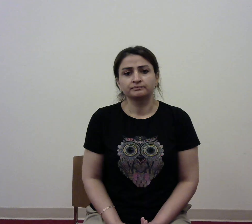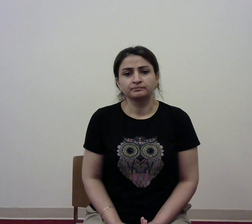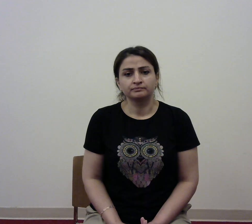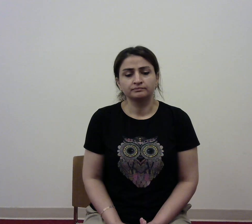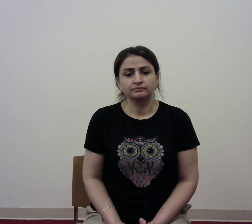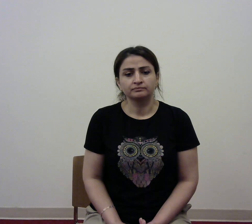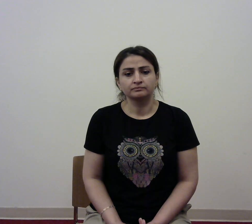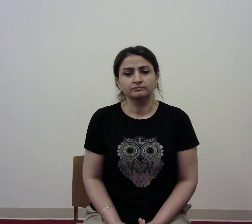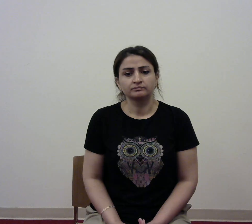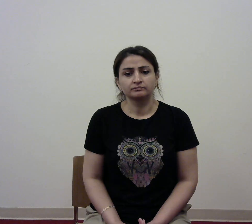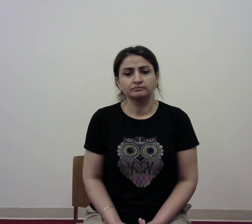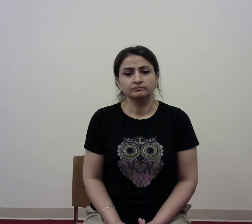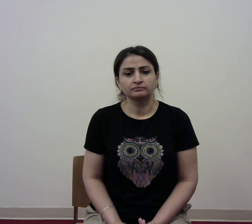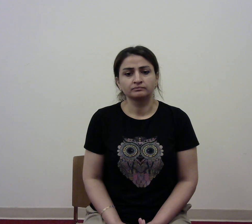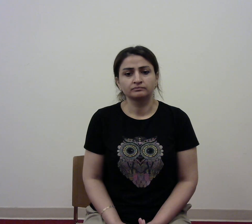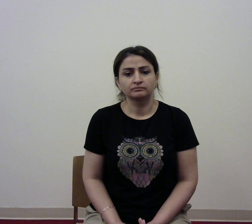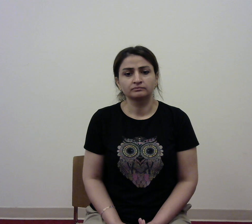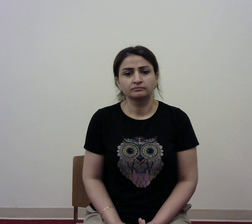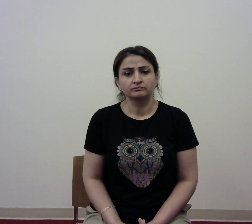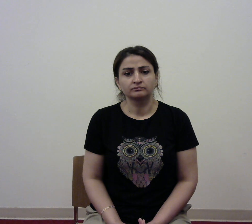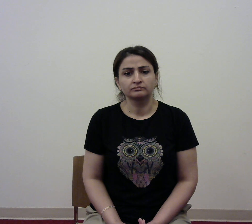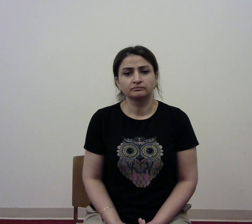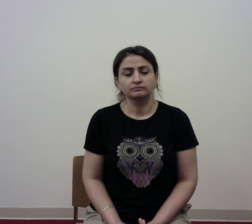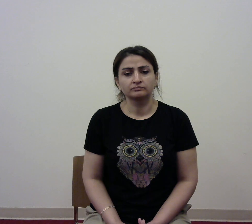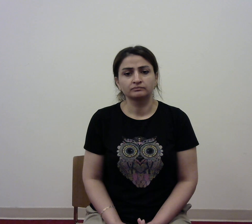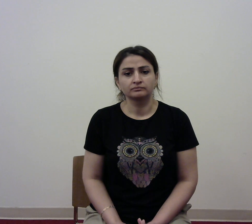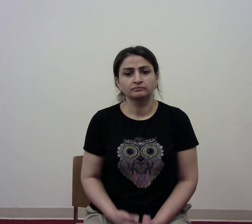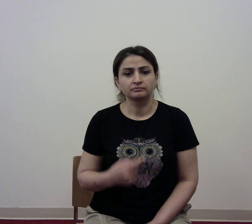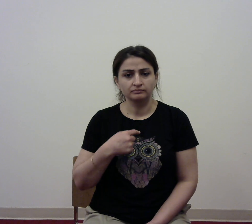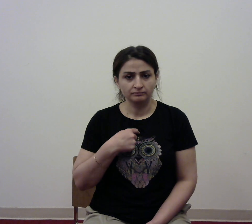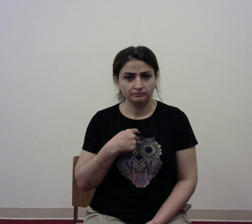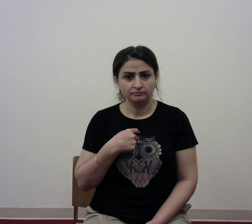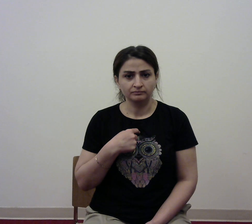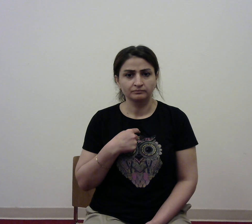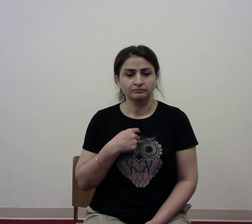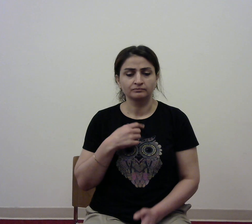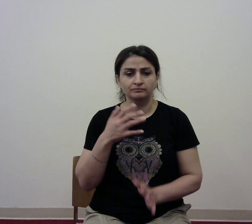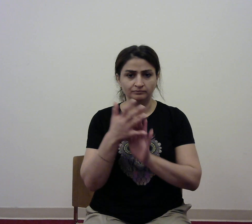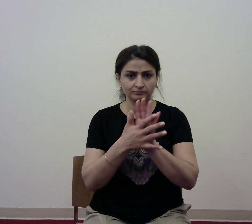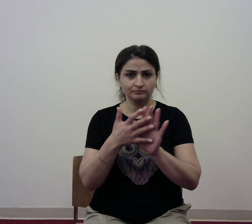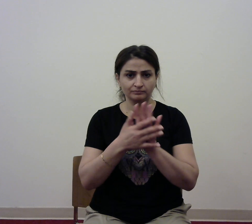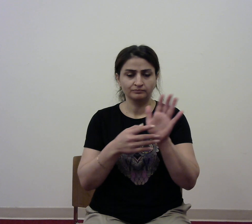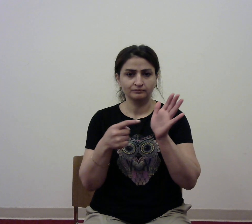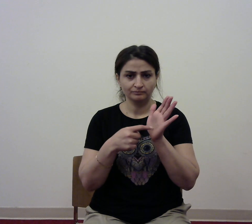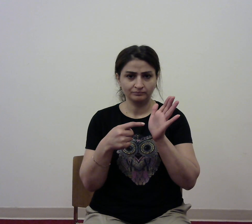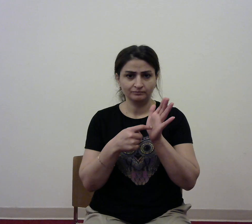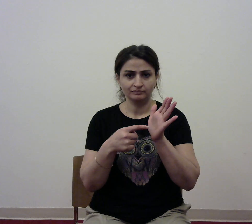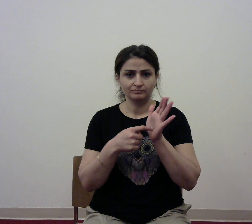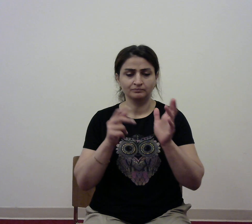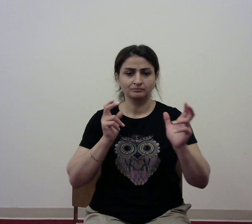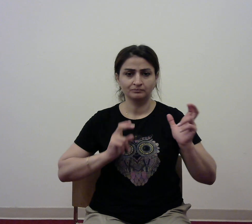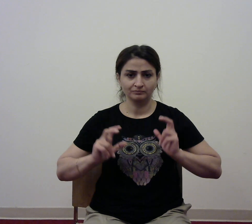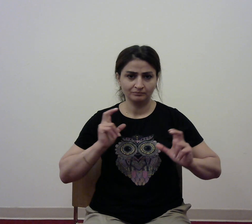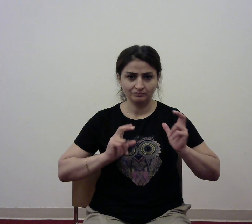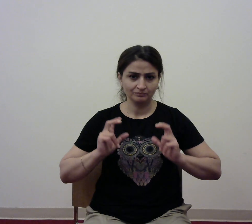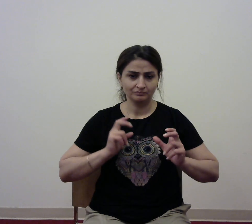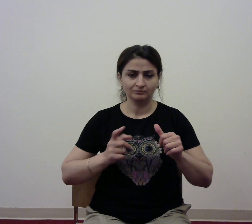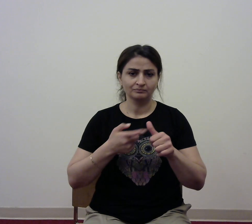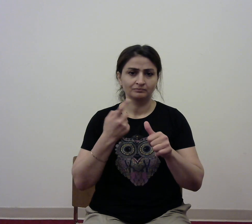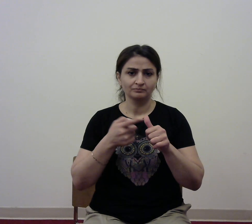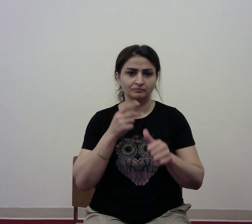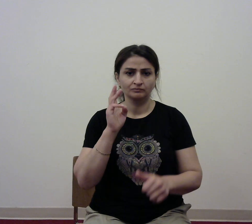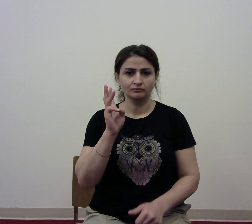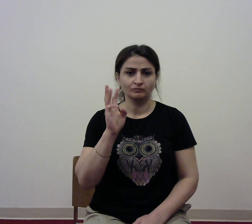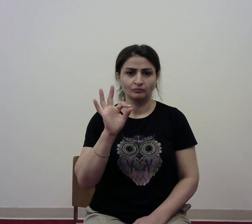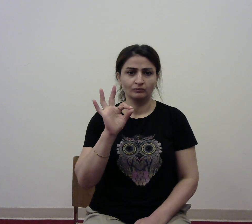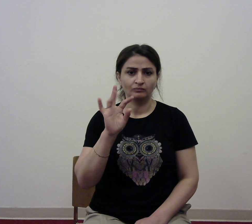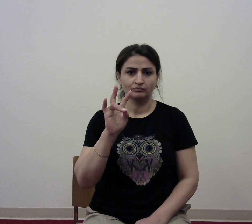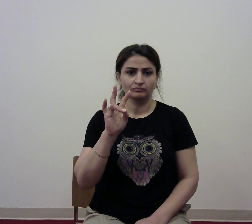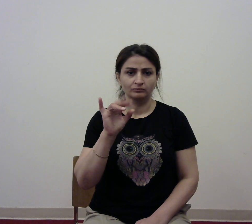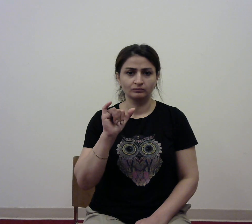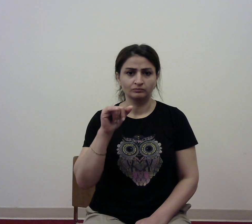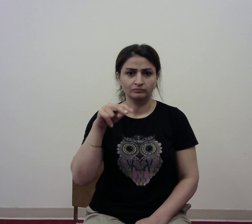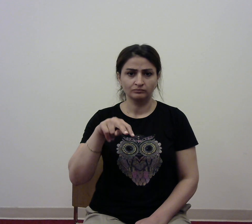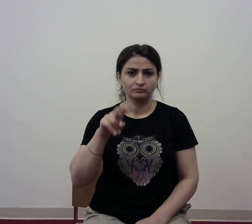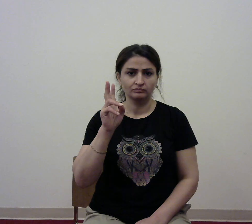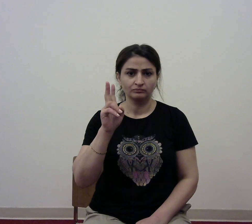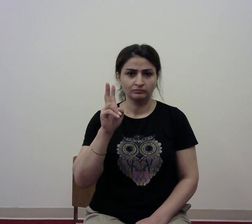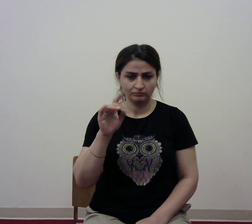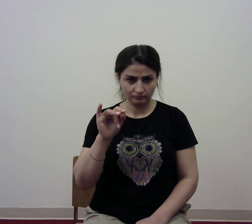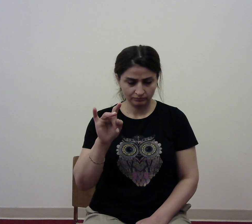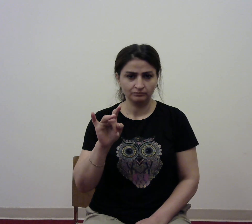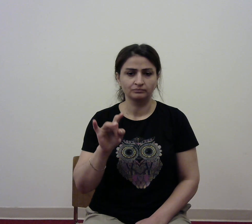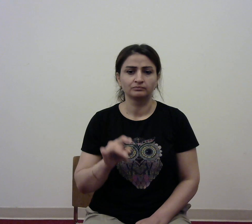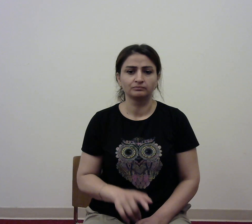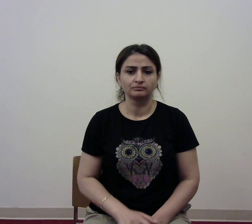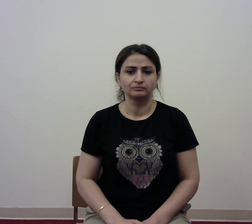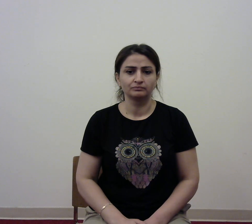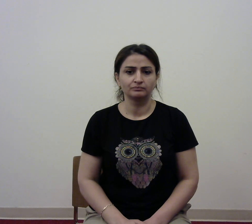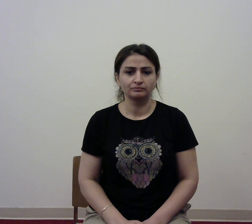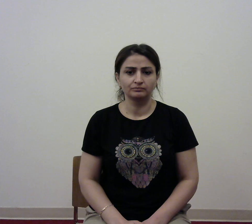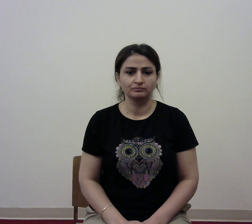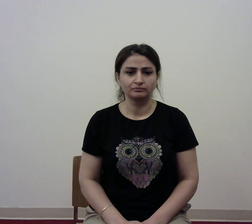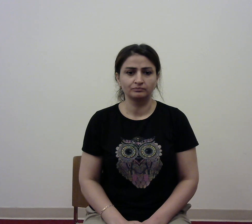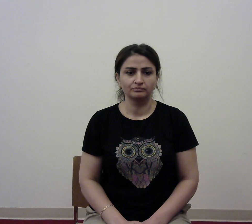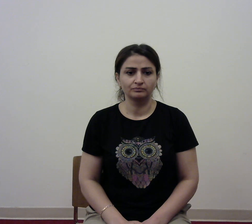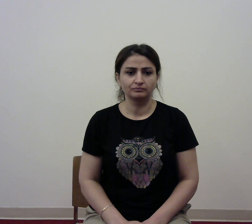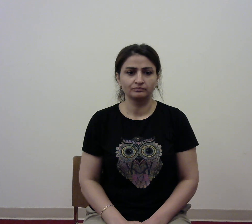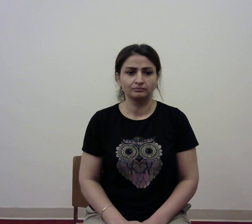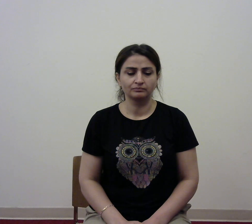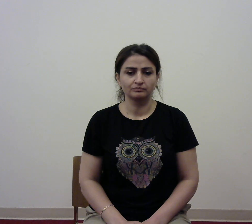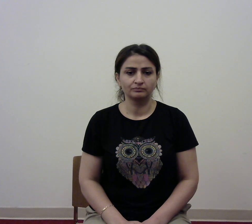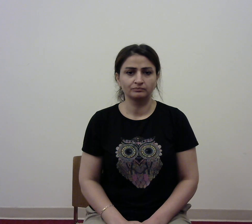Mənim işarə dili müəlliməmin adı Könüldür